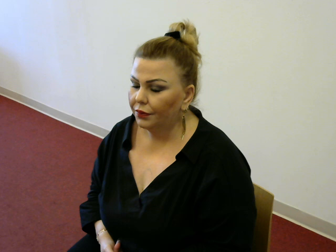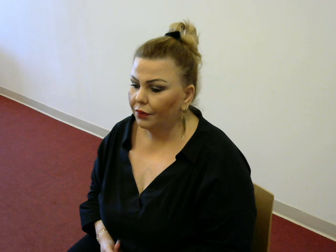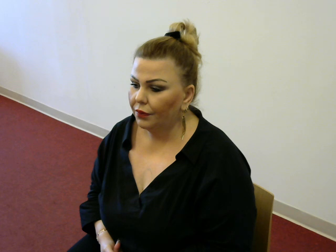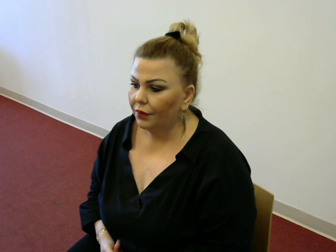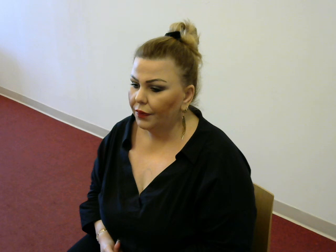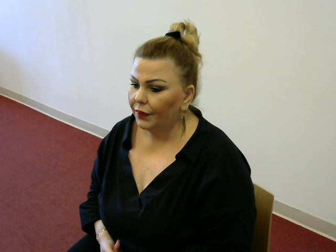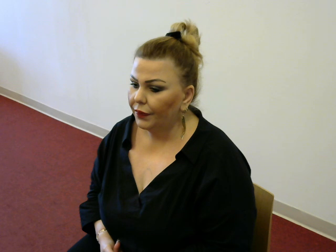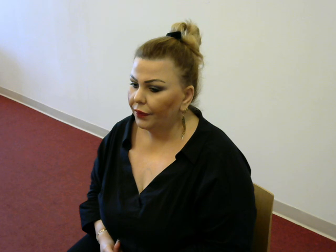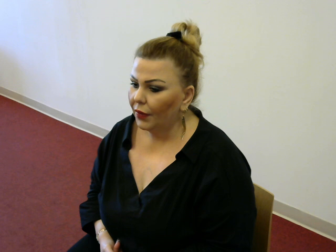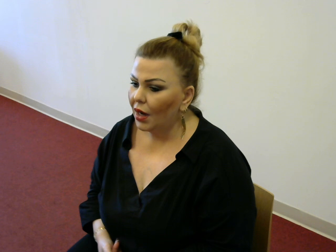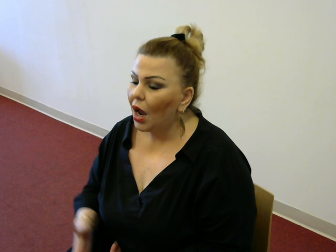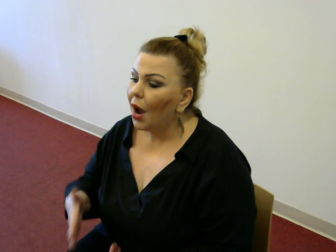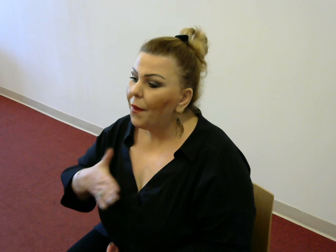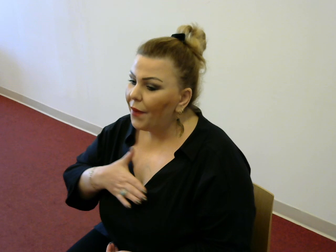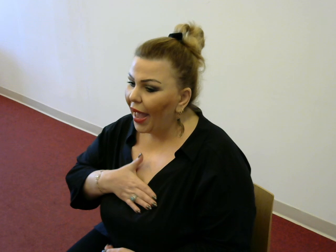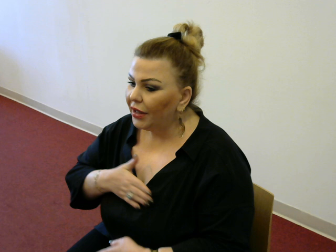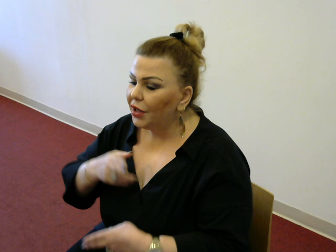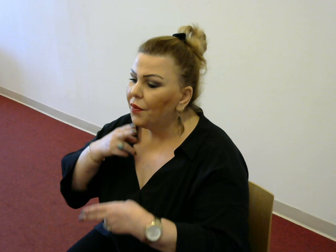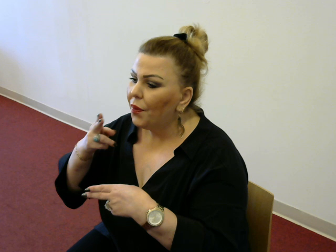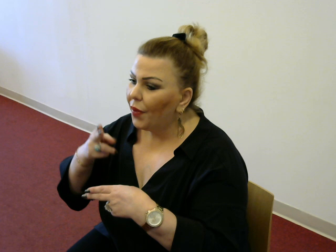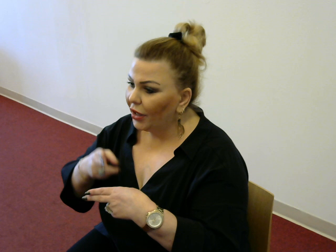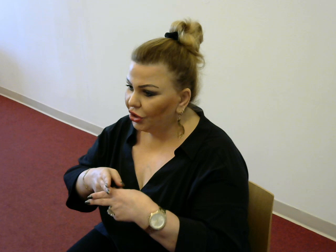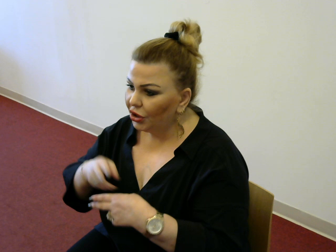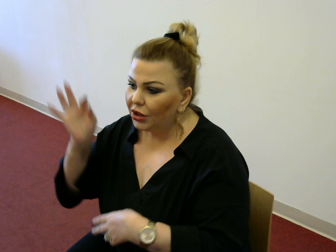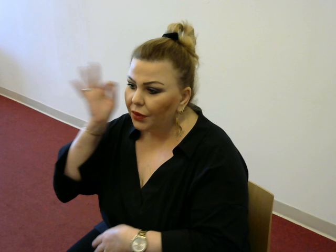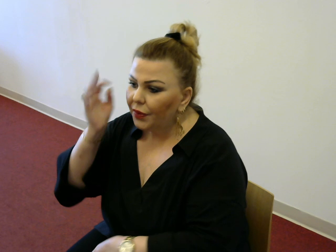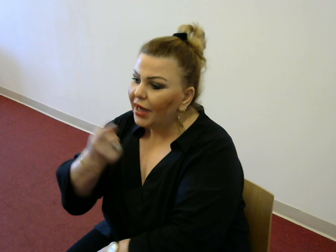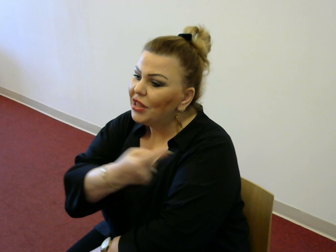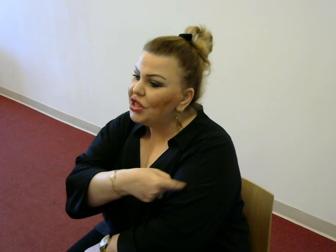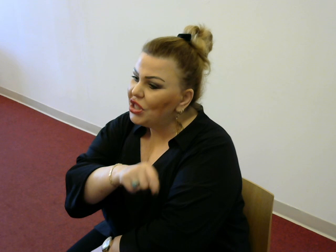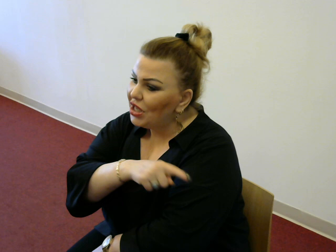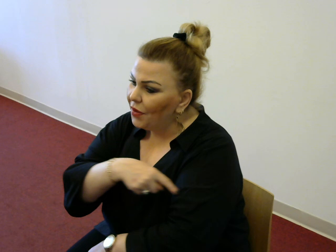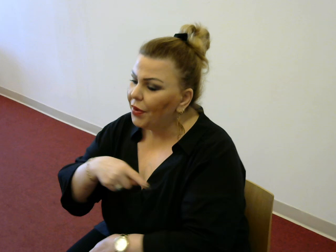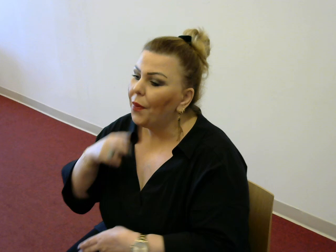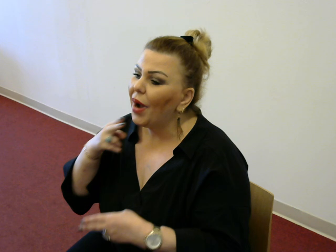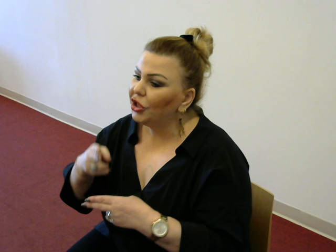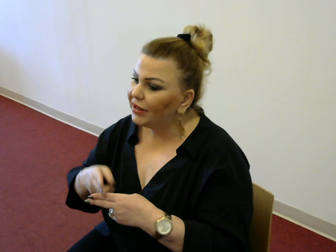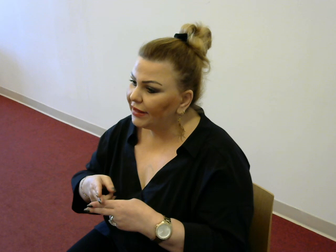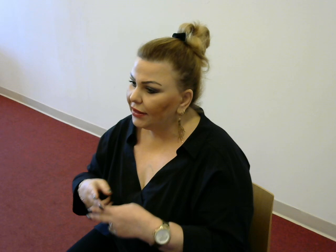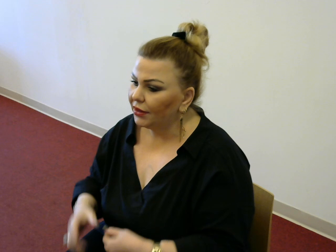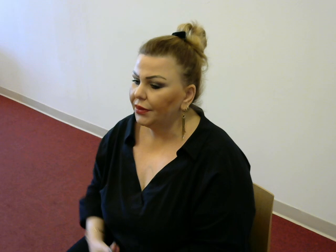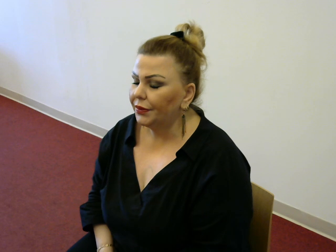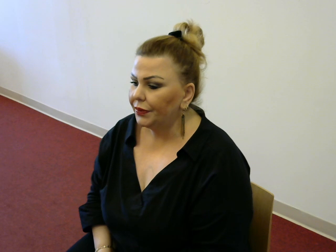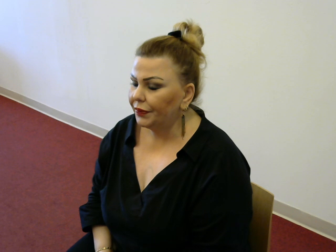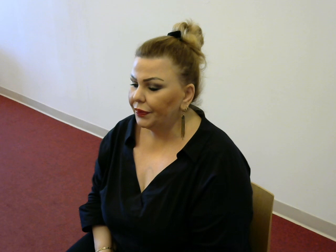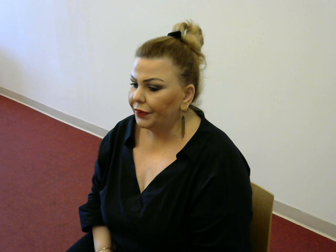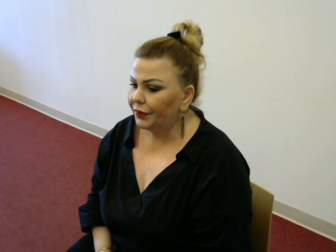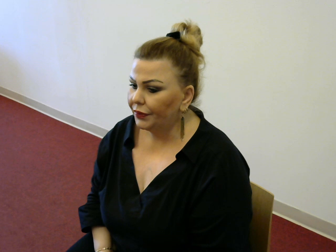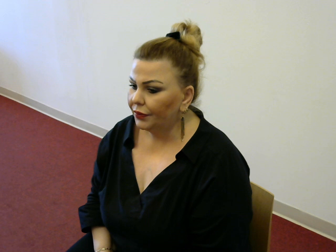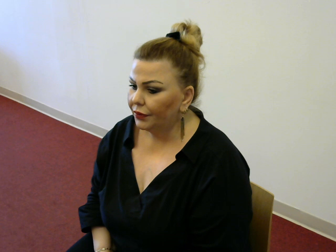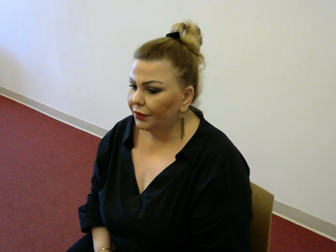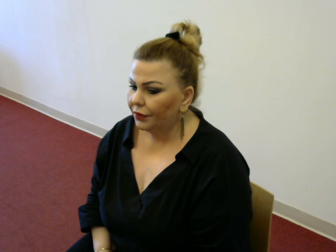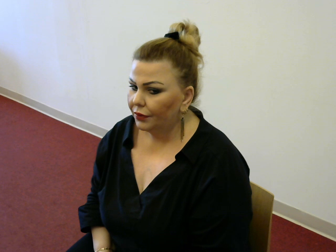Mənim bacım tibb bacısıdır